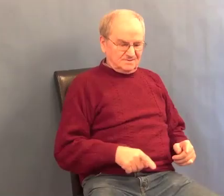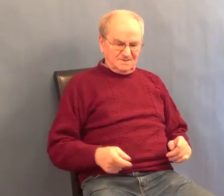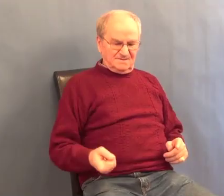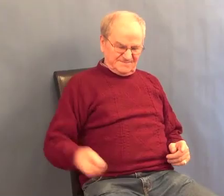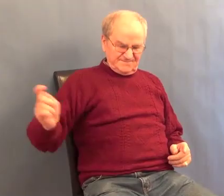Chce go wygonić.